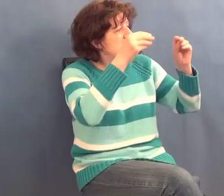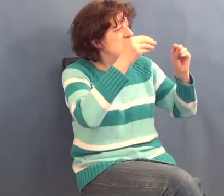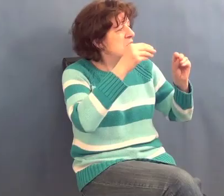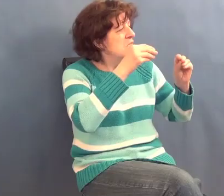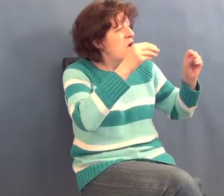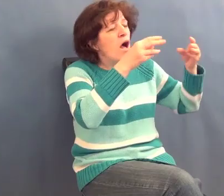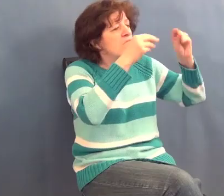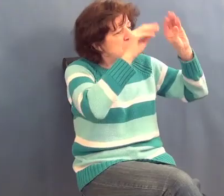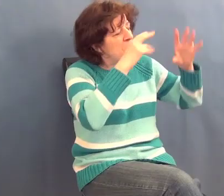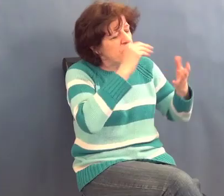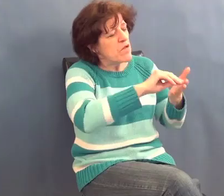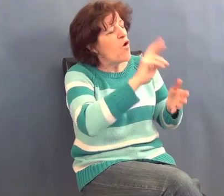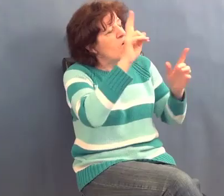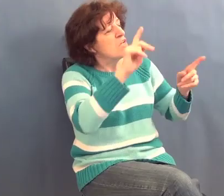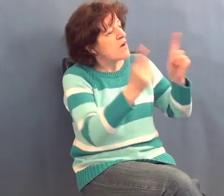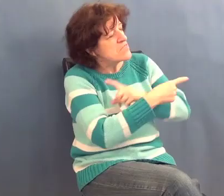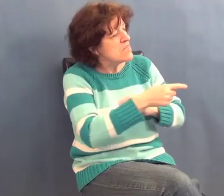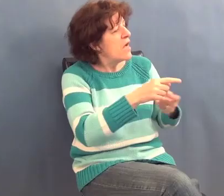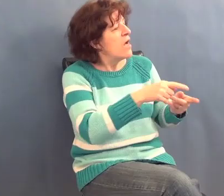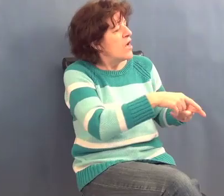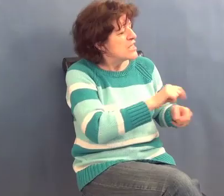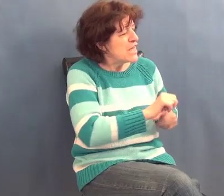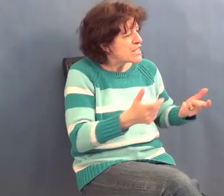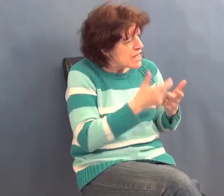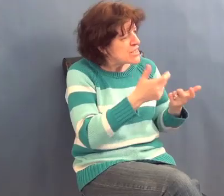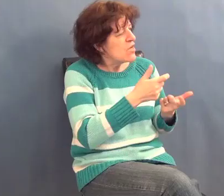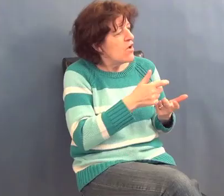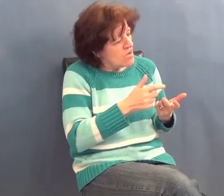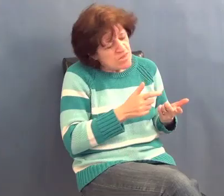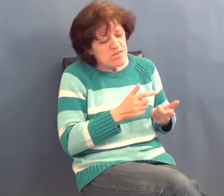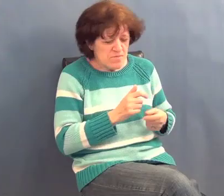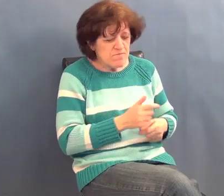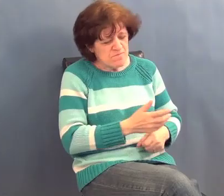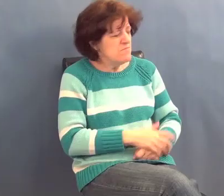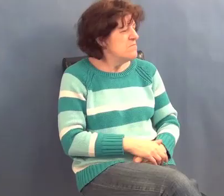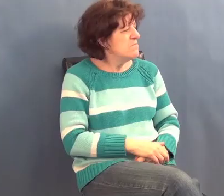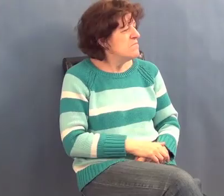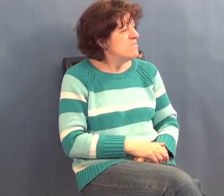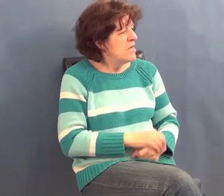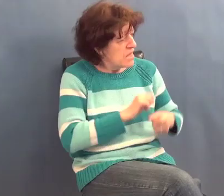W sklepie widziałam, że jest taki znak ostrzegawczy o poślizgnięciu, że jest niebezpiecznie.